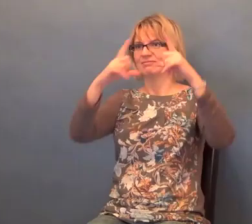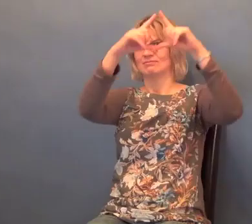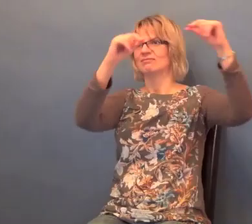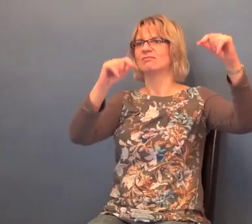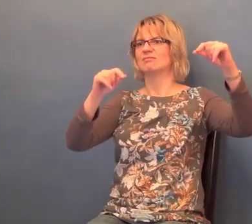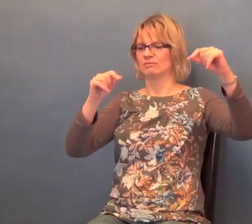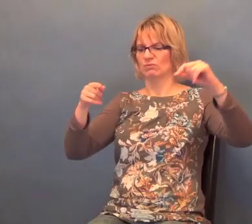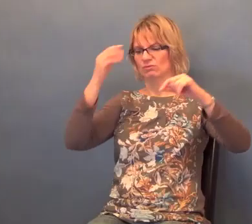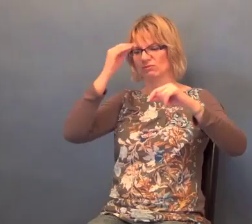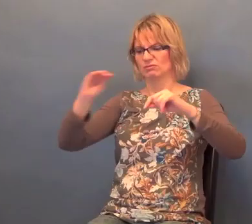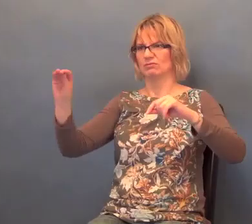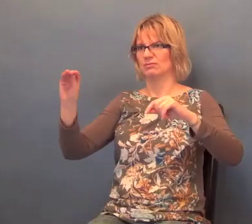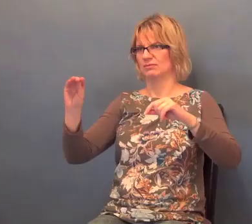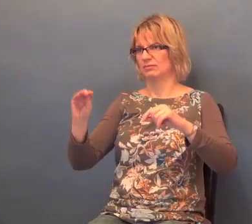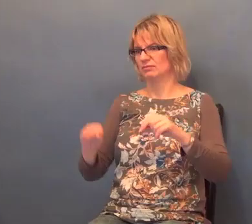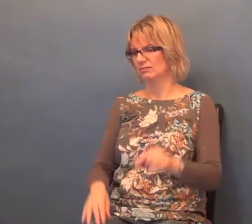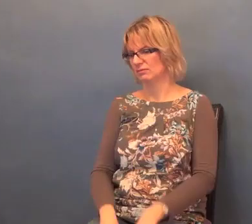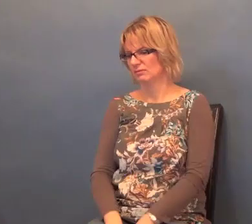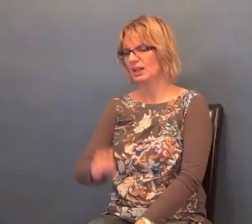Znak trójkątny tak informuje.